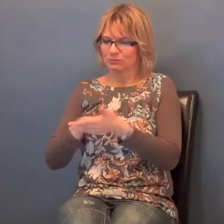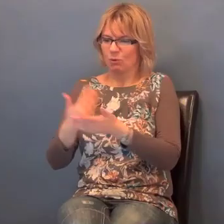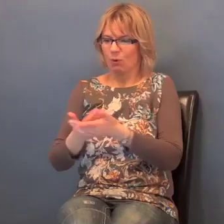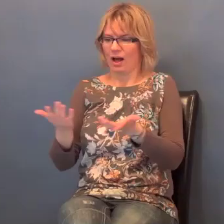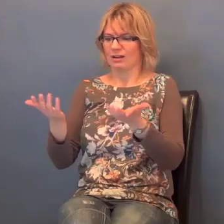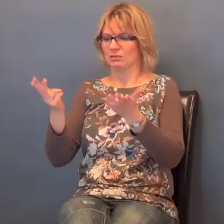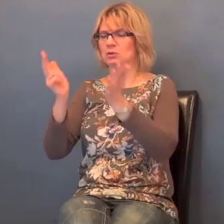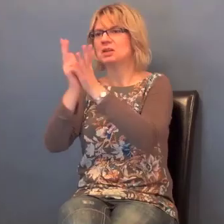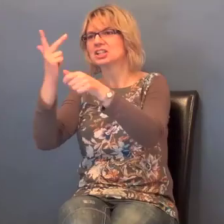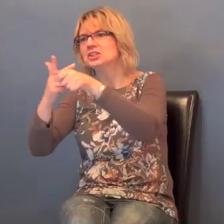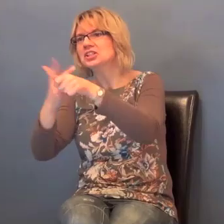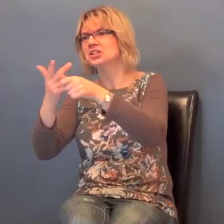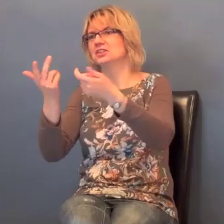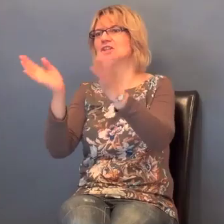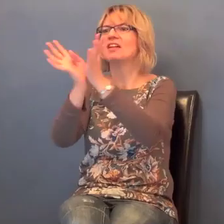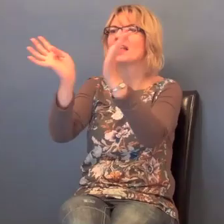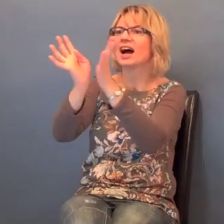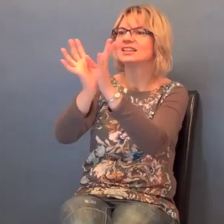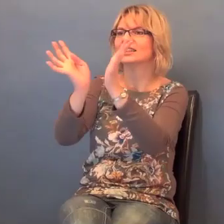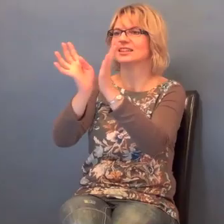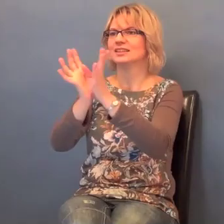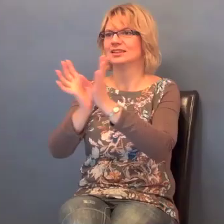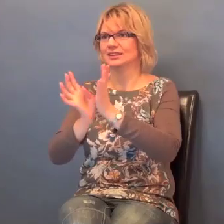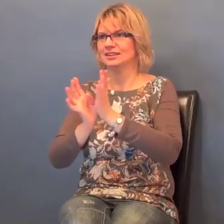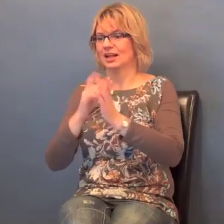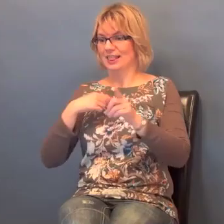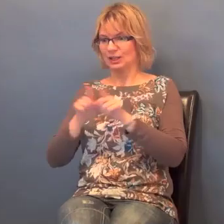Na przykład o godzinie osiemnastej trzydzieści albo o dziewiętnastej?